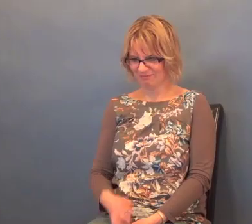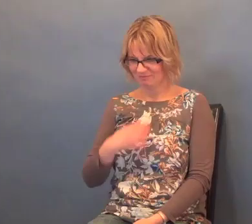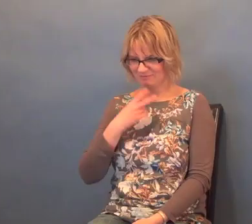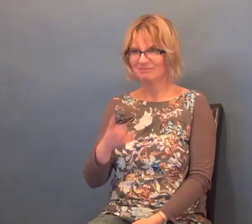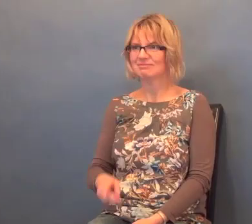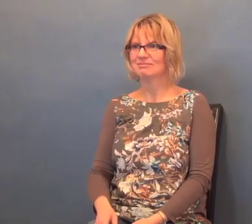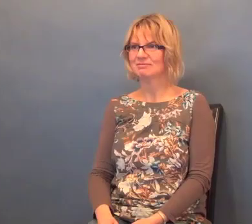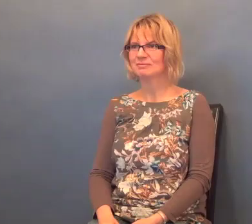Nie widzę.